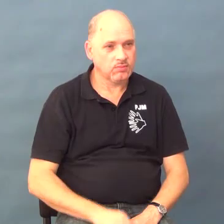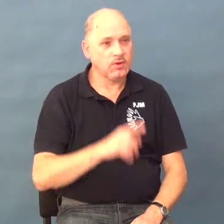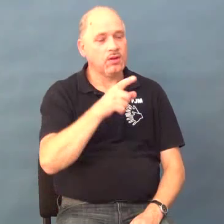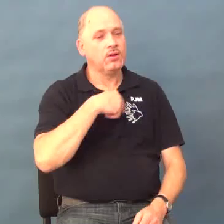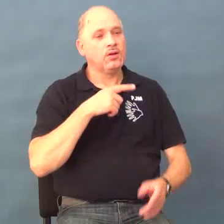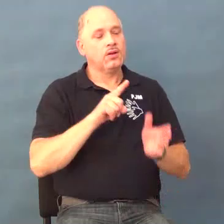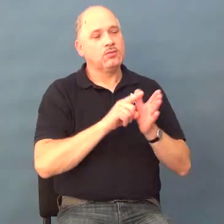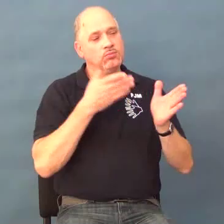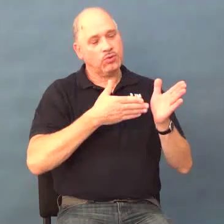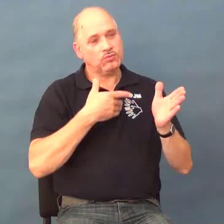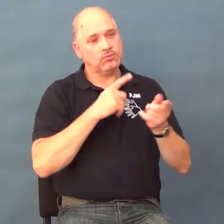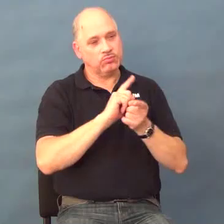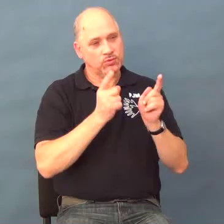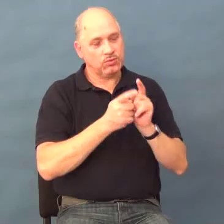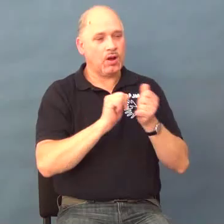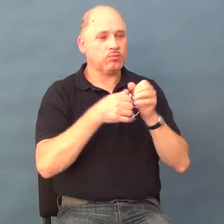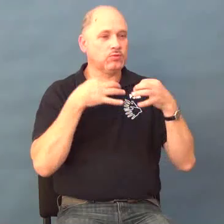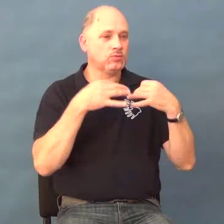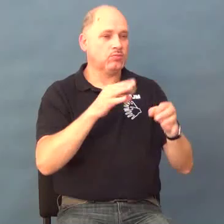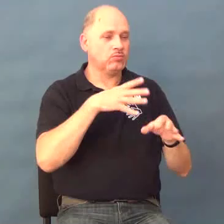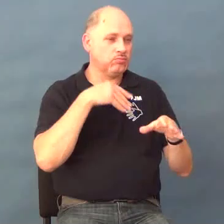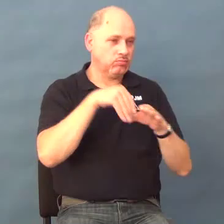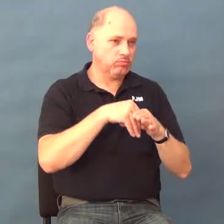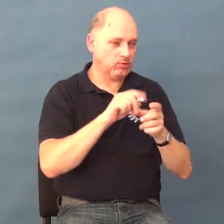Pojedziemy pociągiem, spotkamy się albo pojedziemy razem samochodem, spotkamy się.